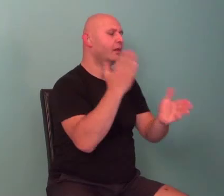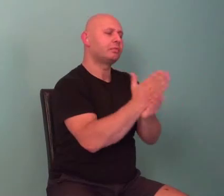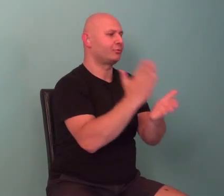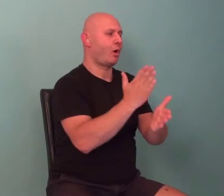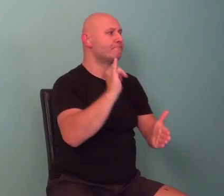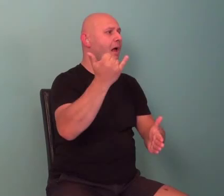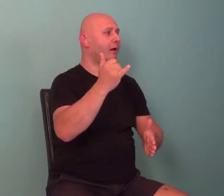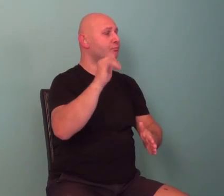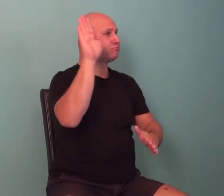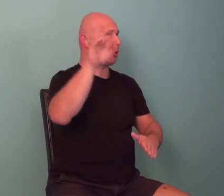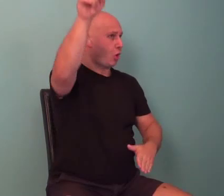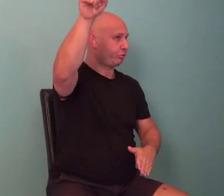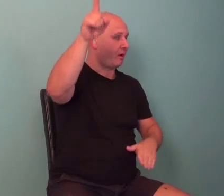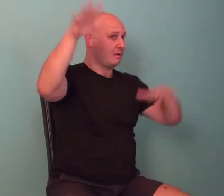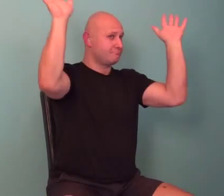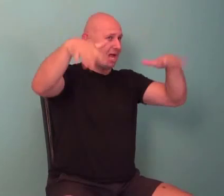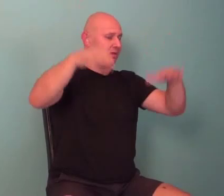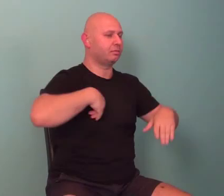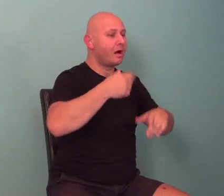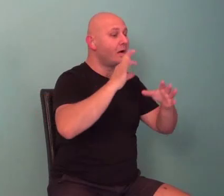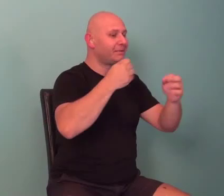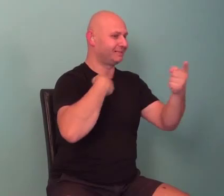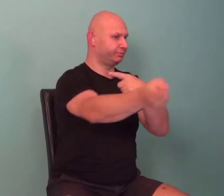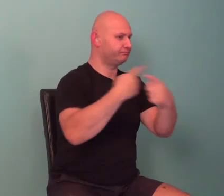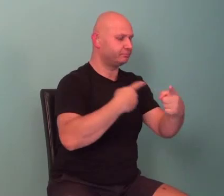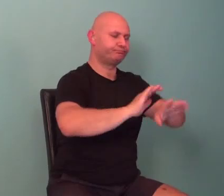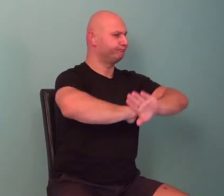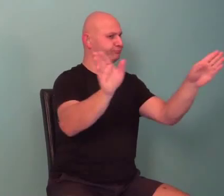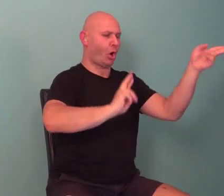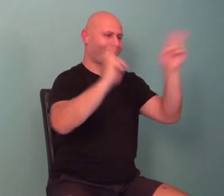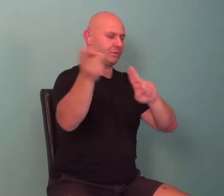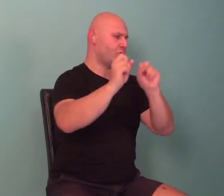Tylko jak pogoda... będzie padało, wtedy wymienimy się SMS-ami i odwołamy.